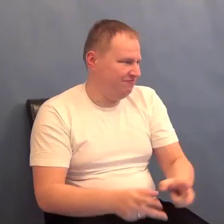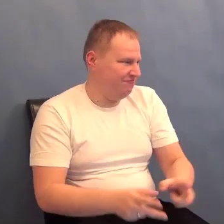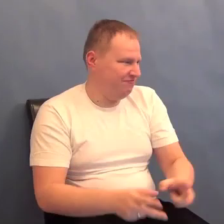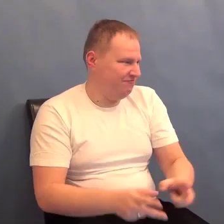Ok.